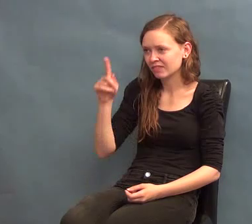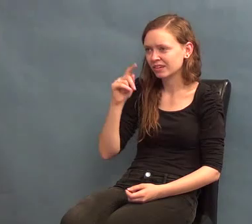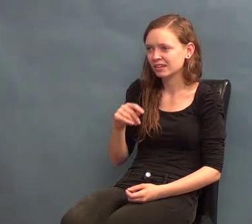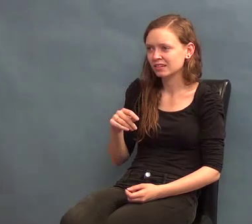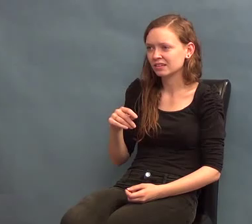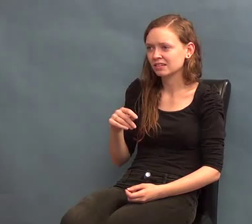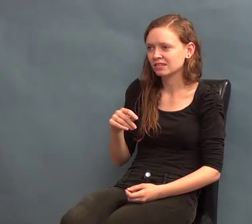Wiesz.